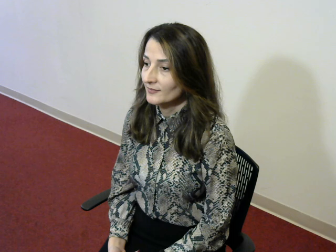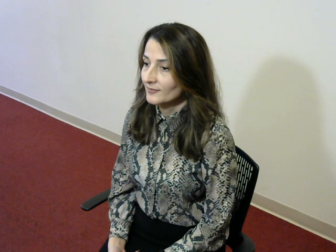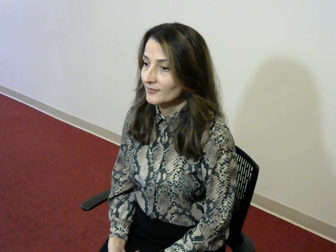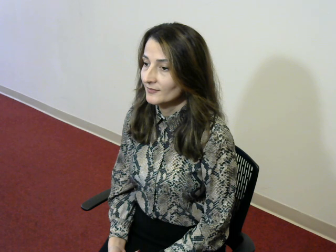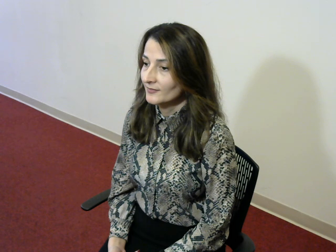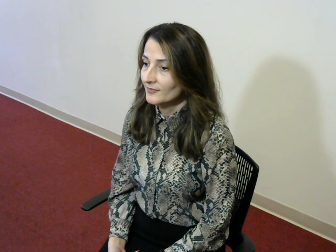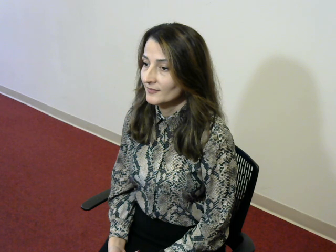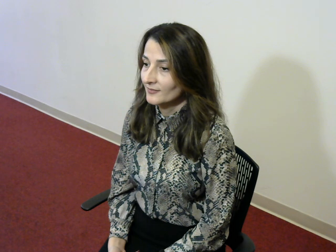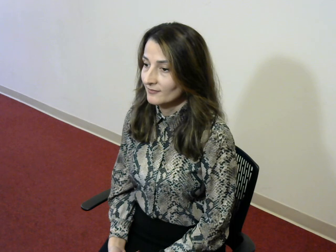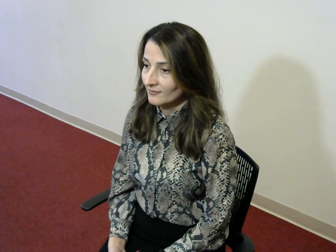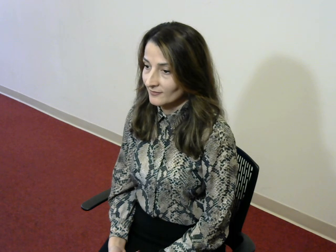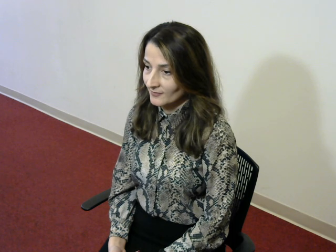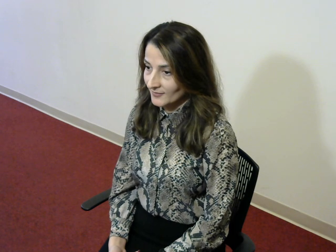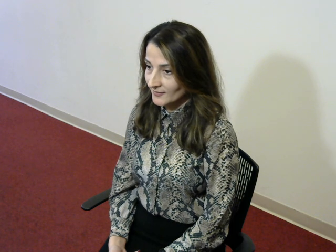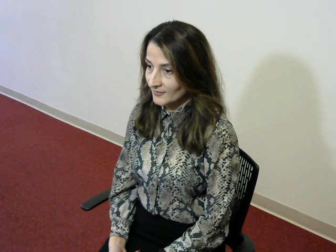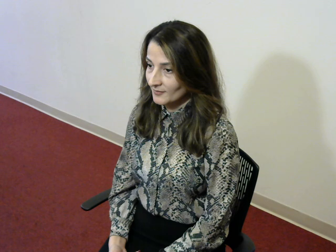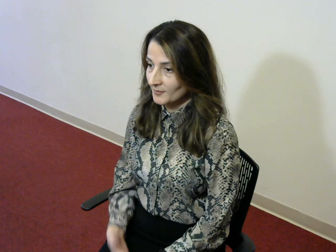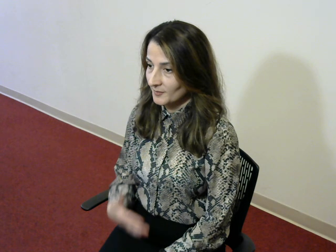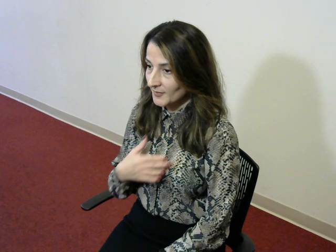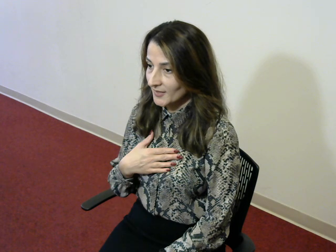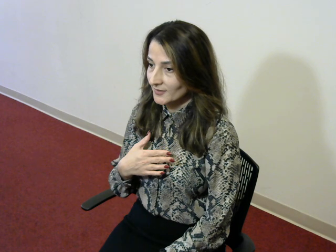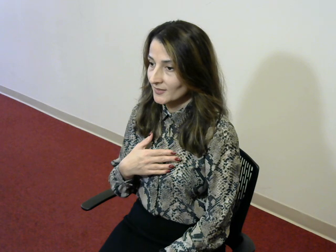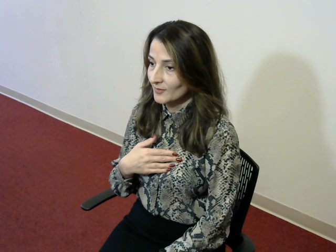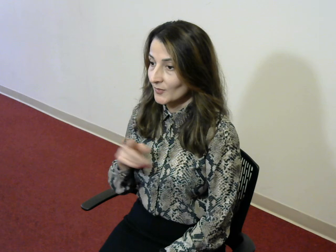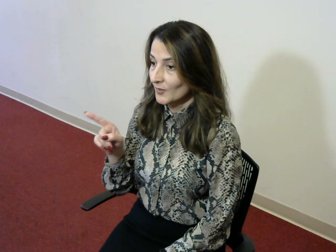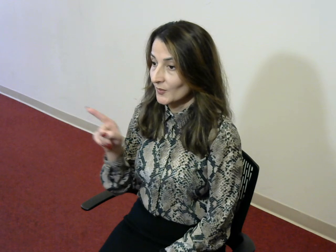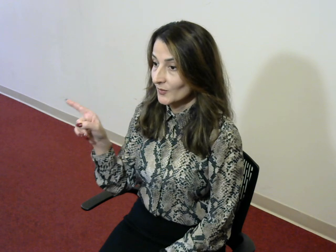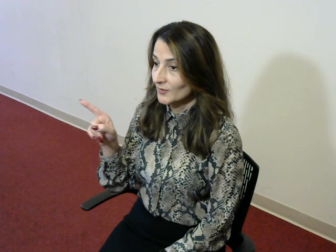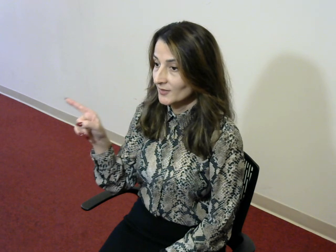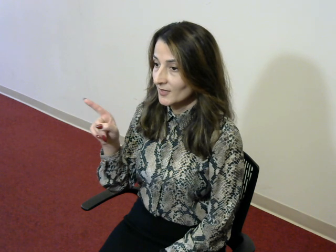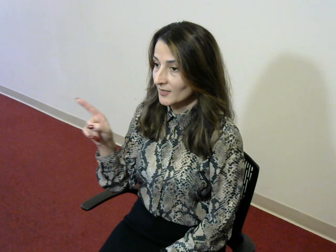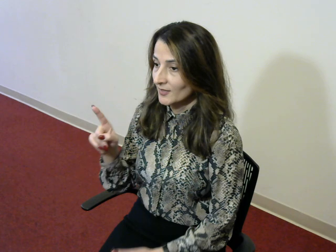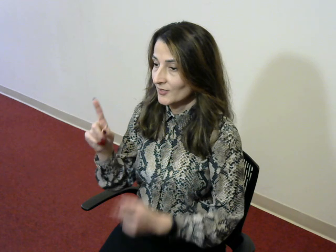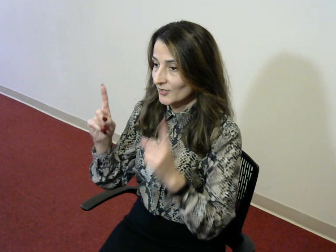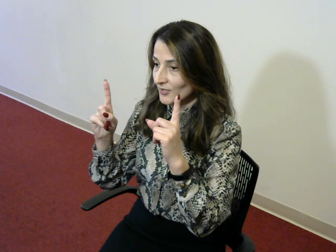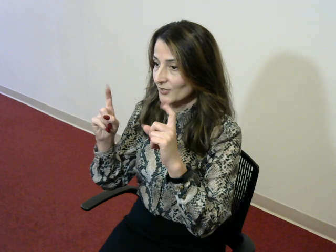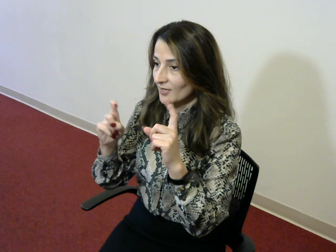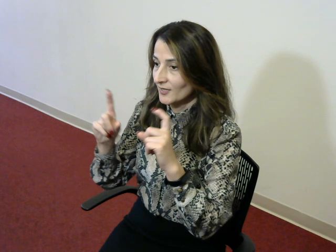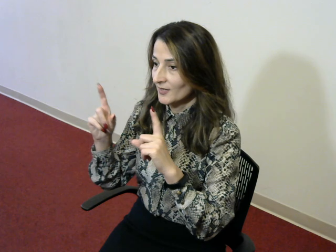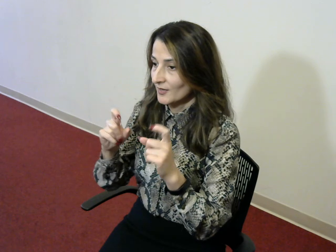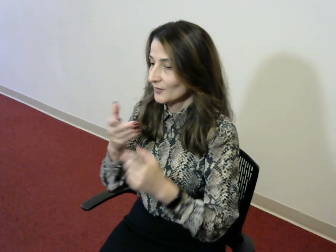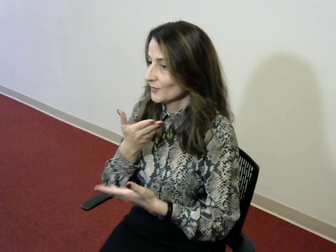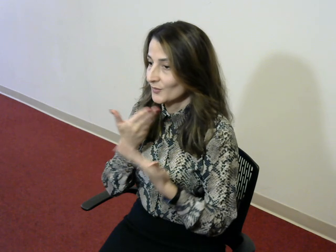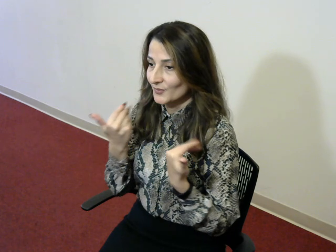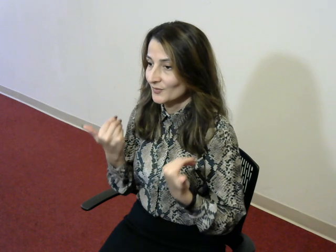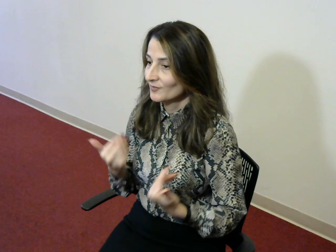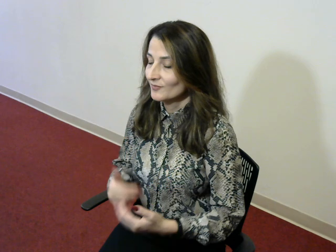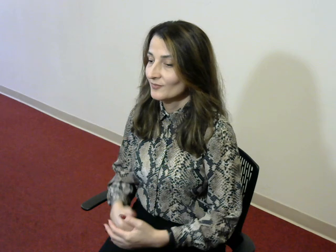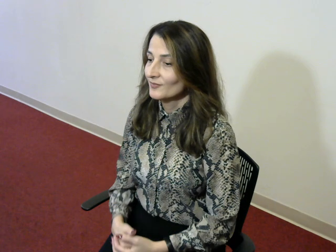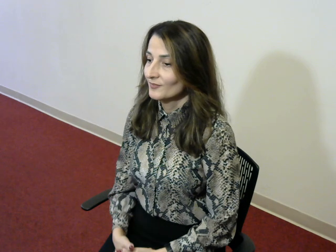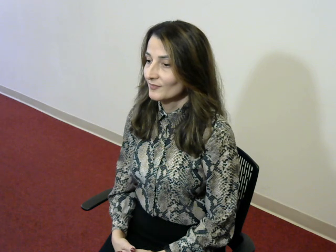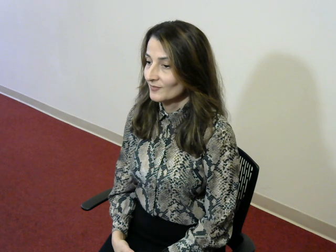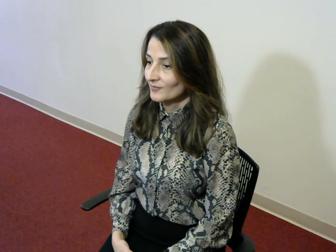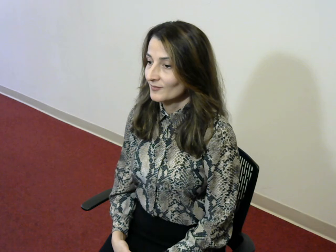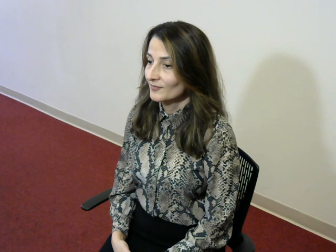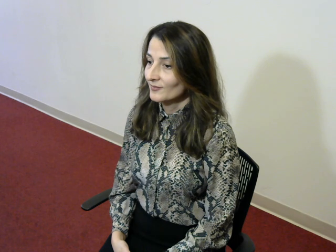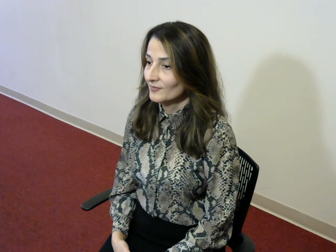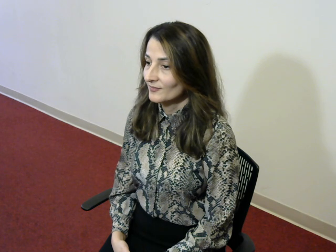Məndə onun şəkli yoxdur